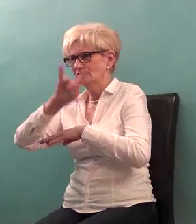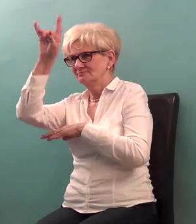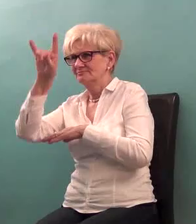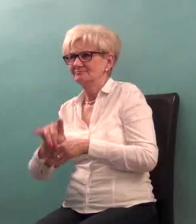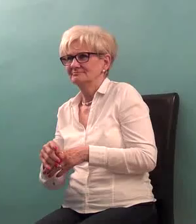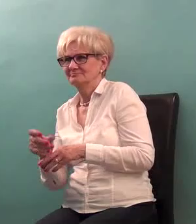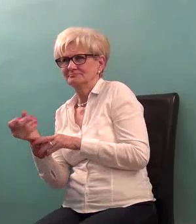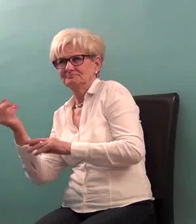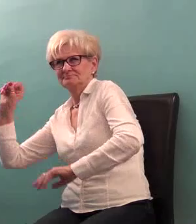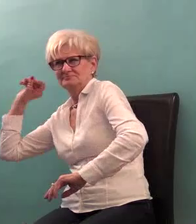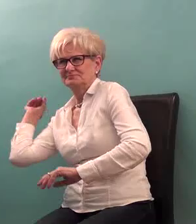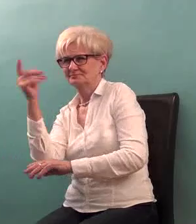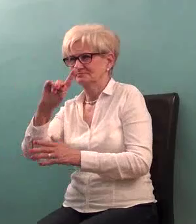Rzuca kamieniem, szyba pęka.